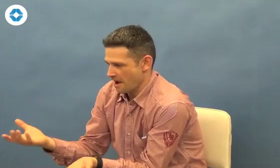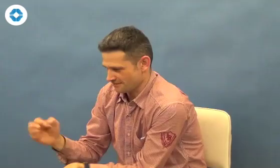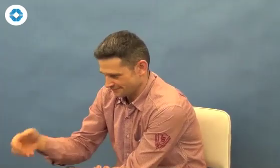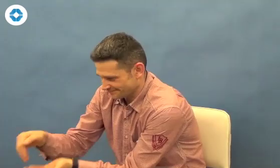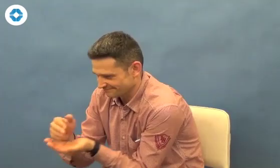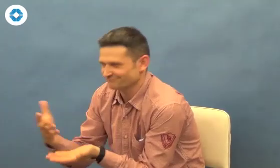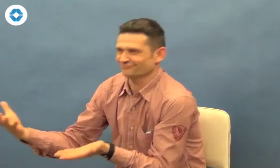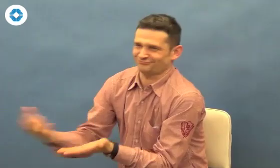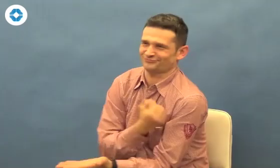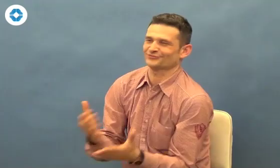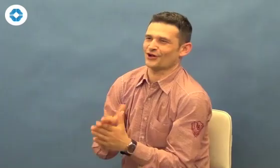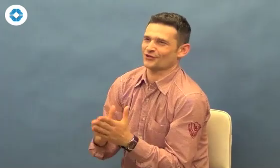Bierze ją na dłoń i zabiera do domu.